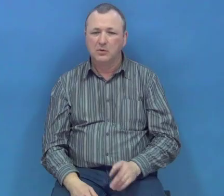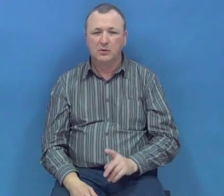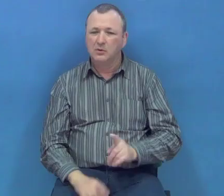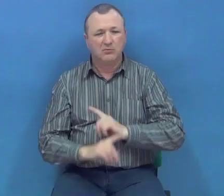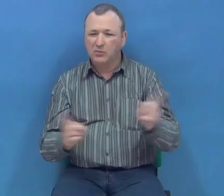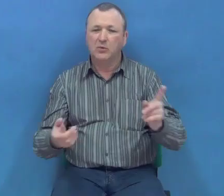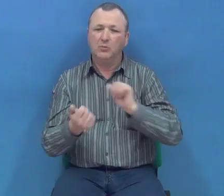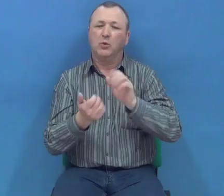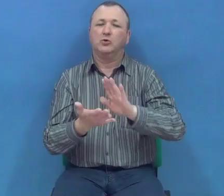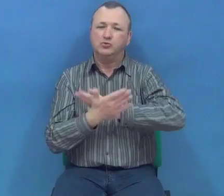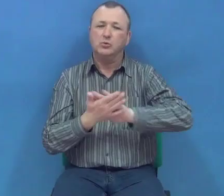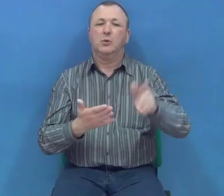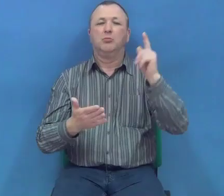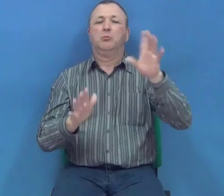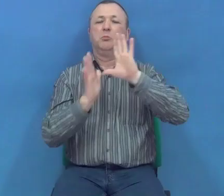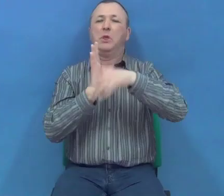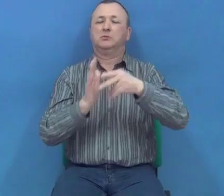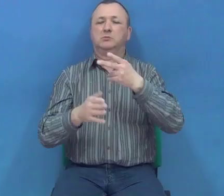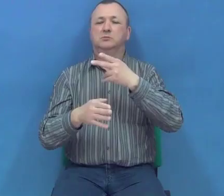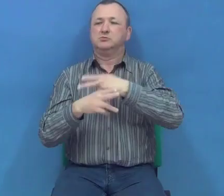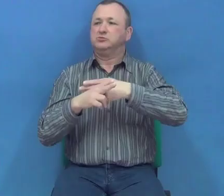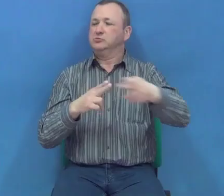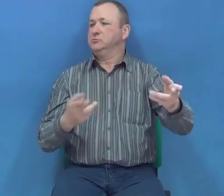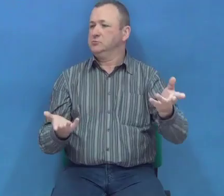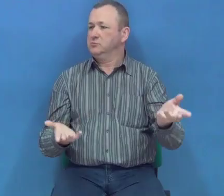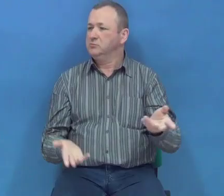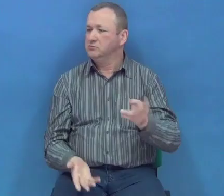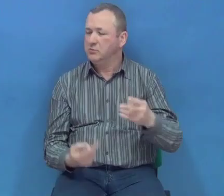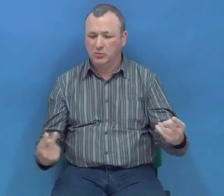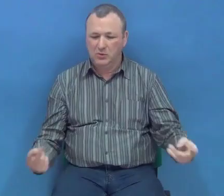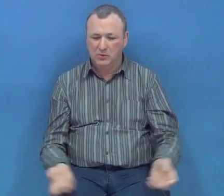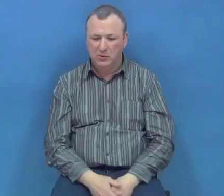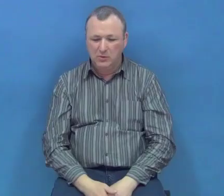Nie wolno niszczyć, miasto musi być czyste i kulturalne.